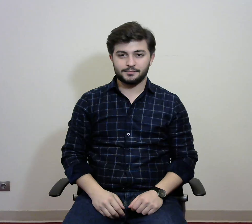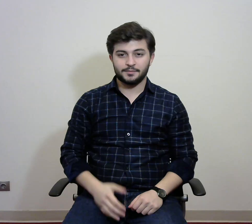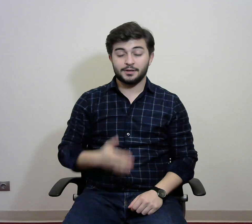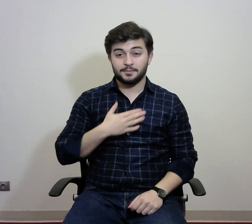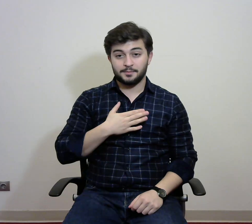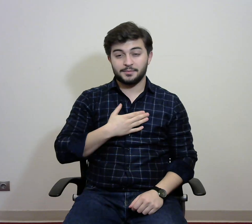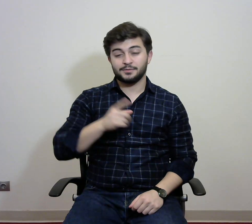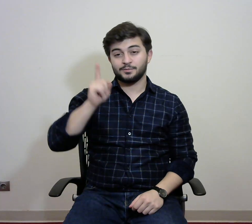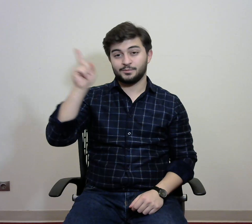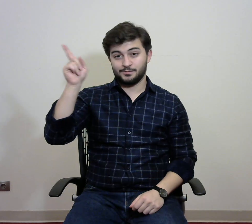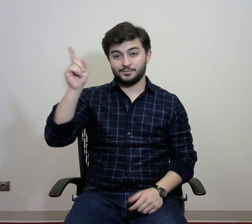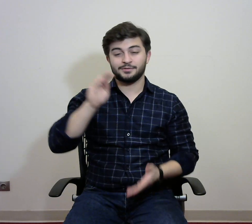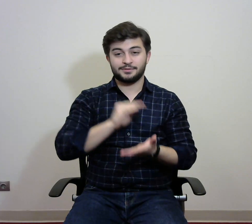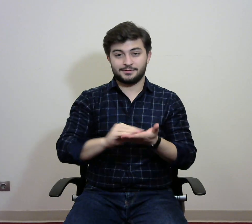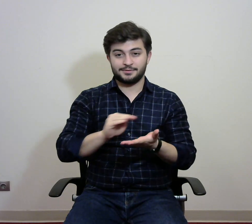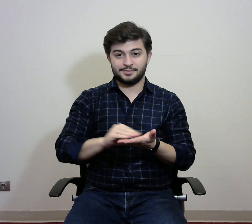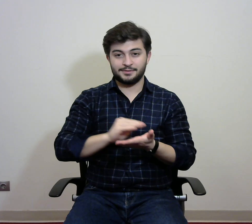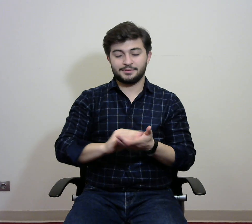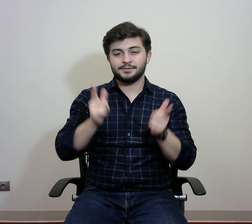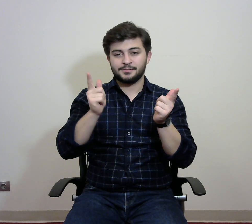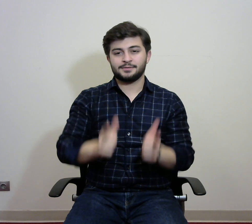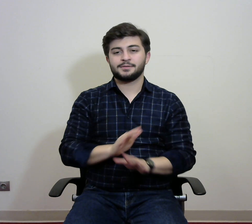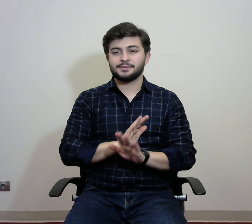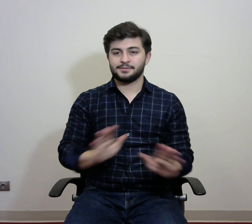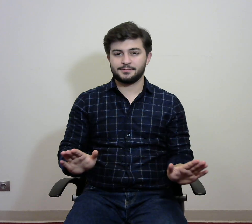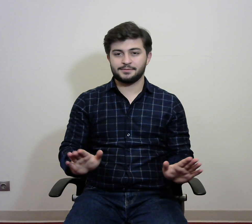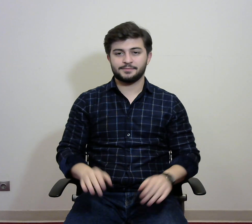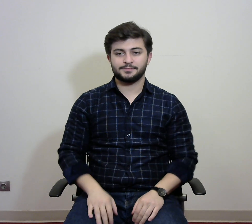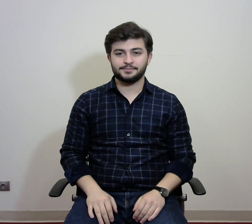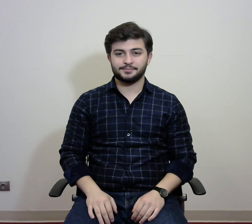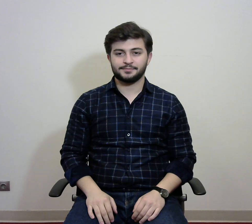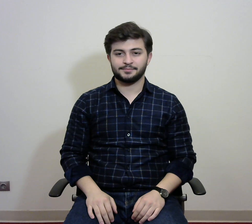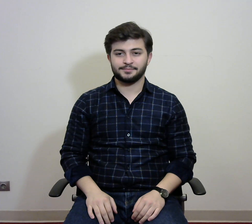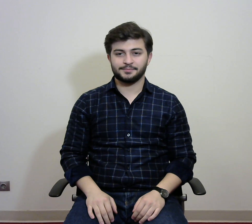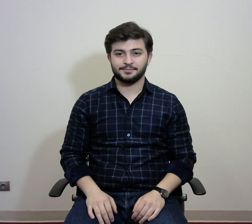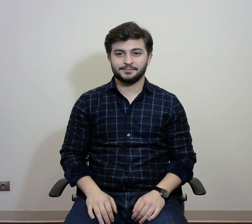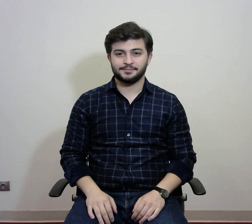Mən onun yazdıqları ilə razı deyiləm